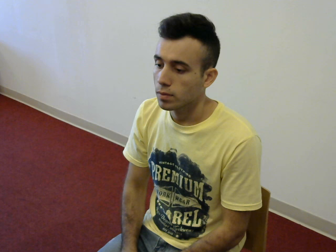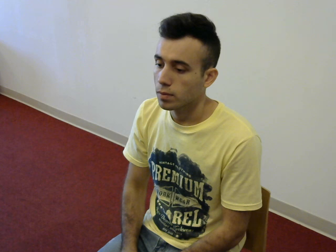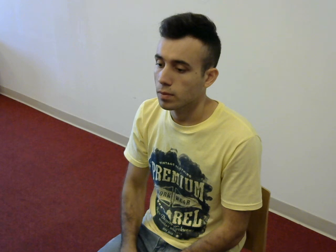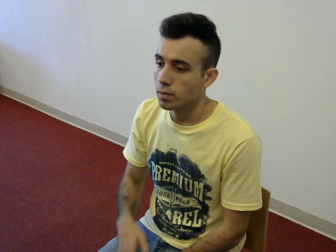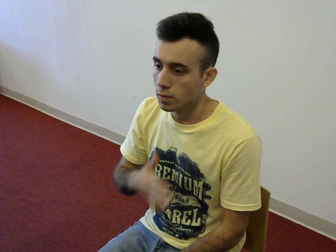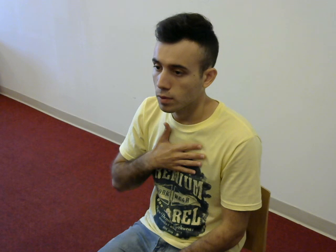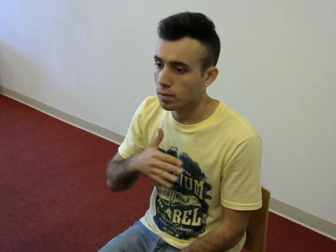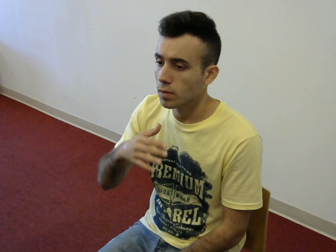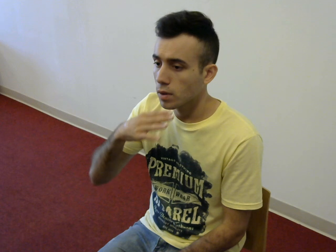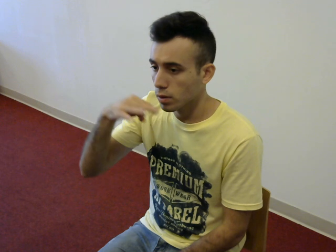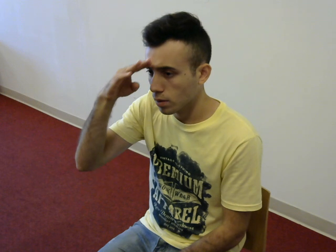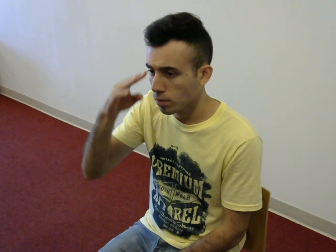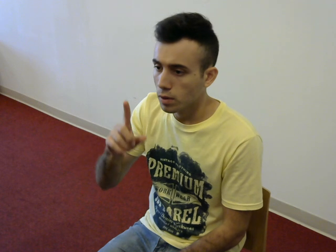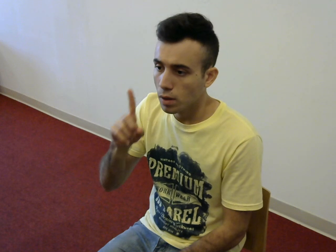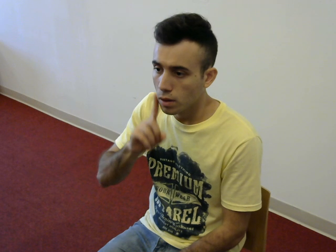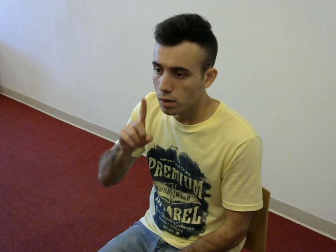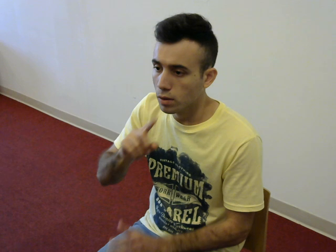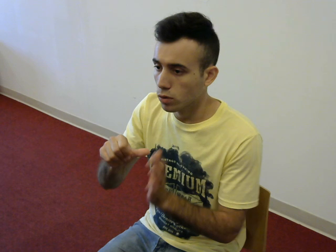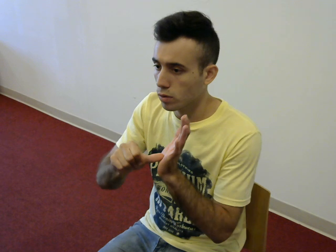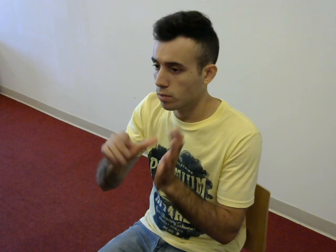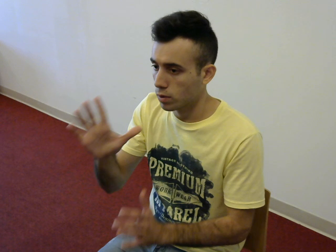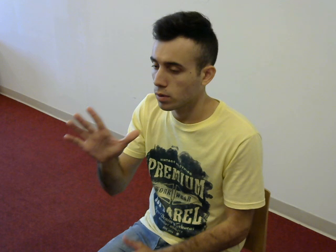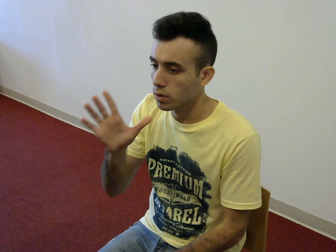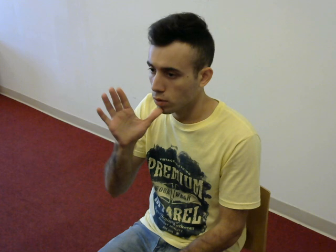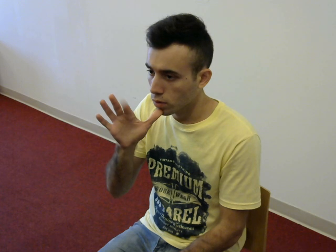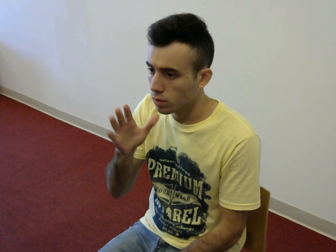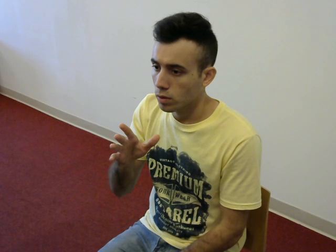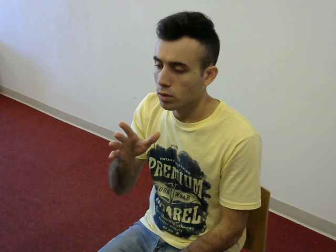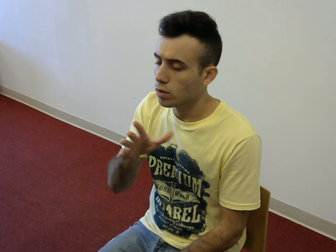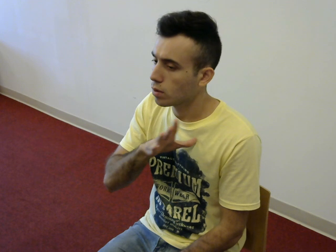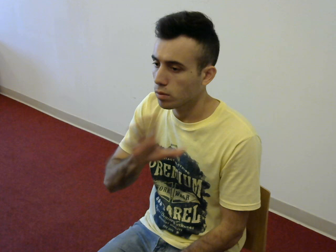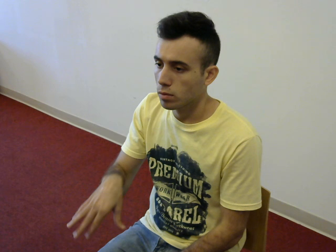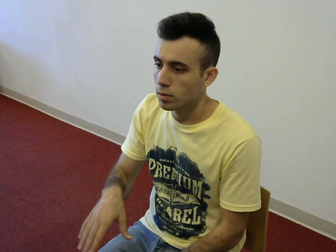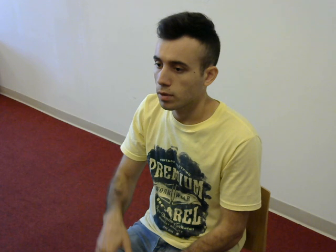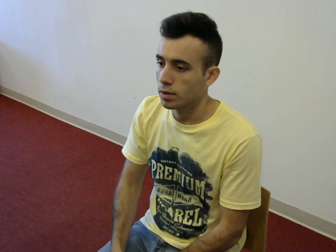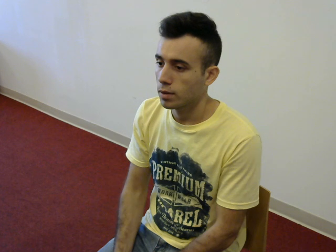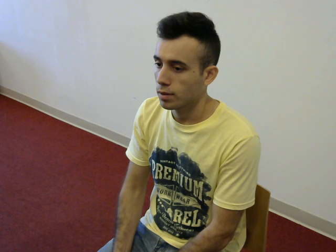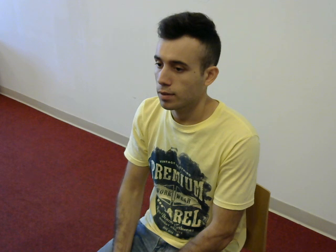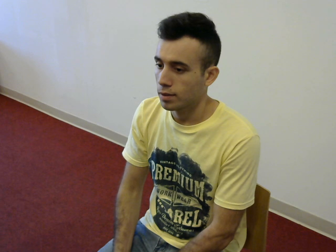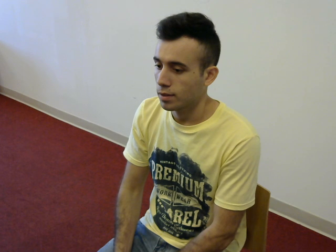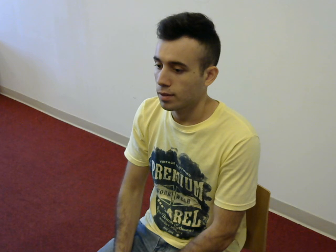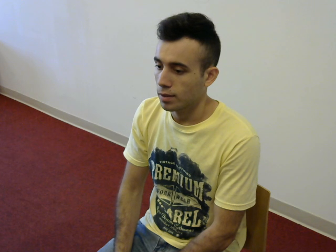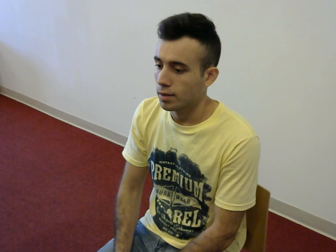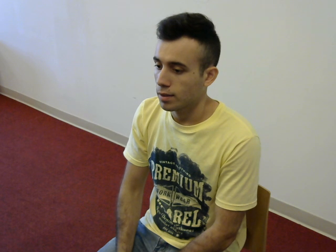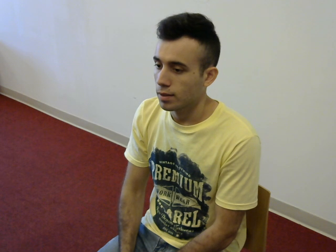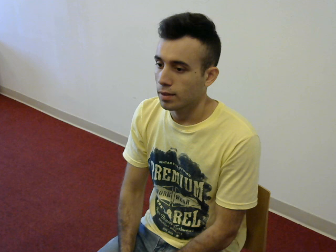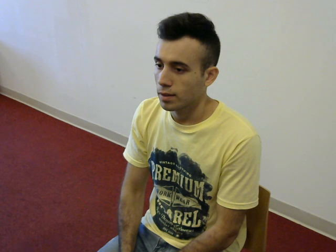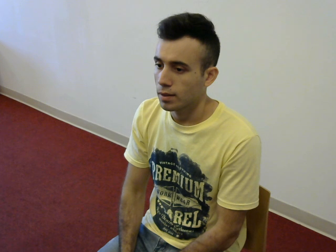Mənim atamın hələ 65 yaşı olmayıb